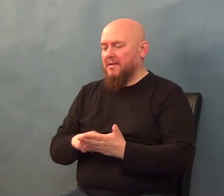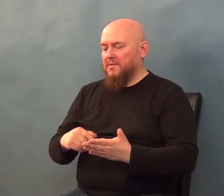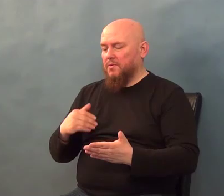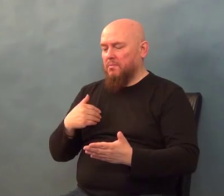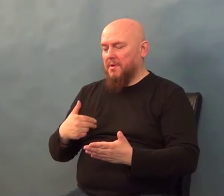Kiedy terminy nie...